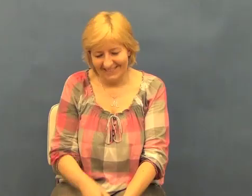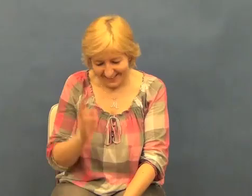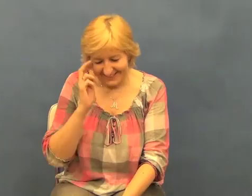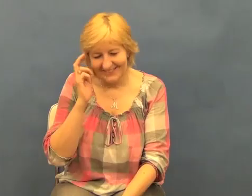Rozumiem.